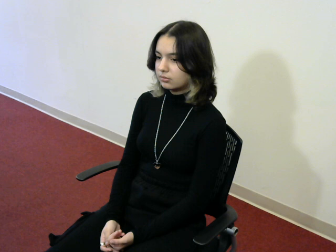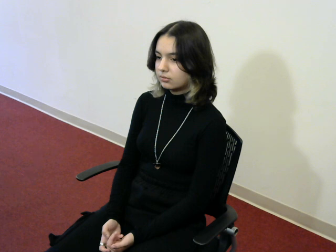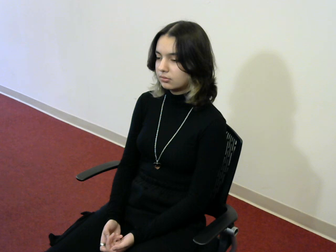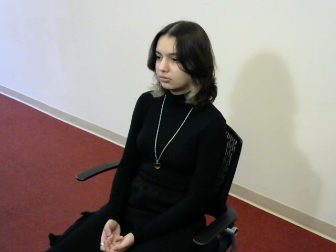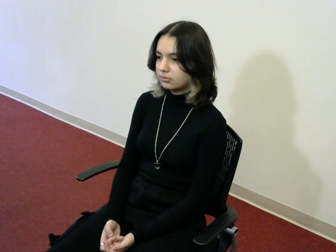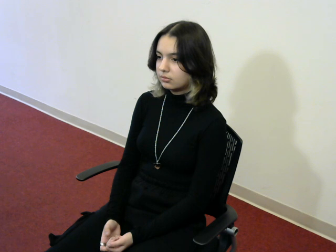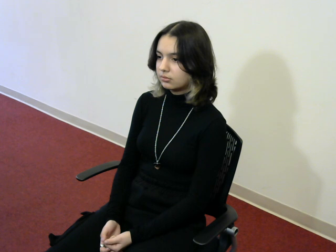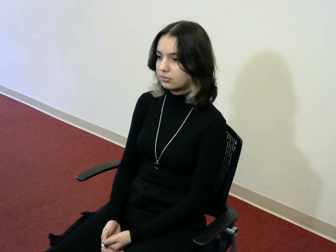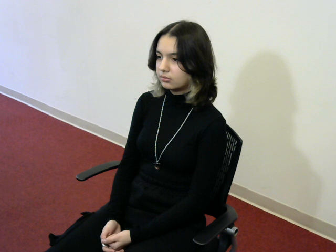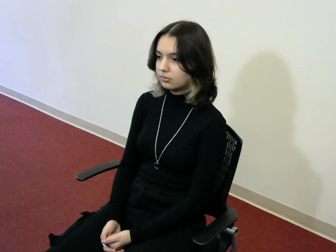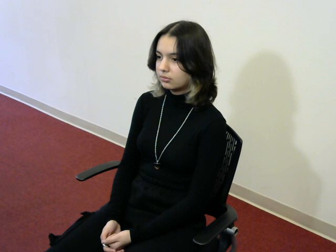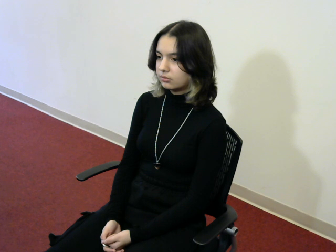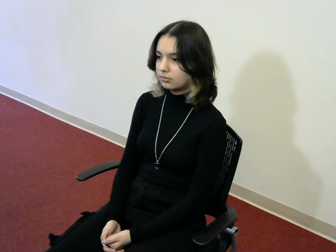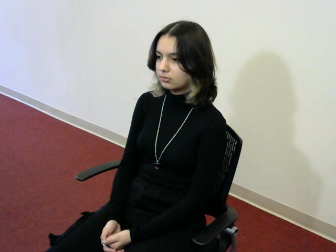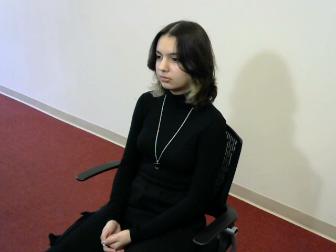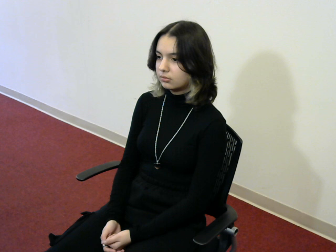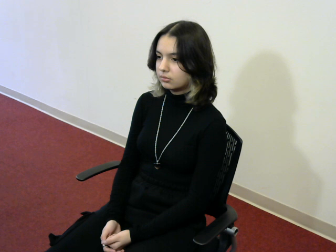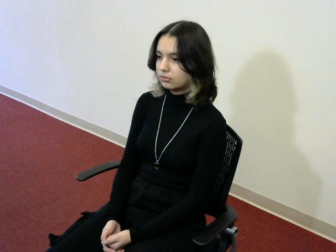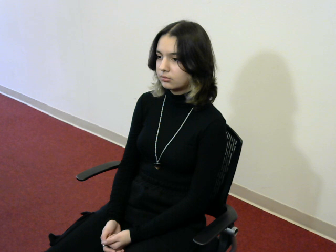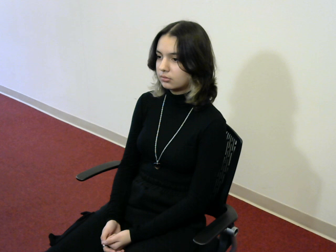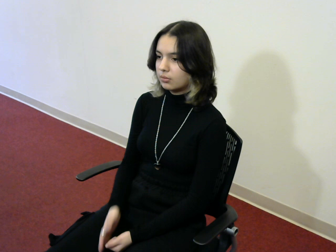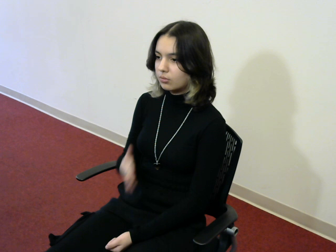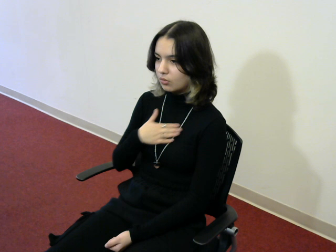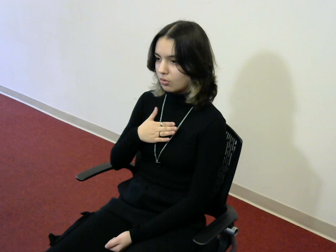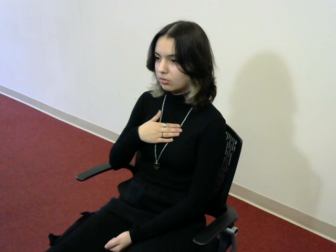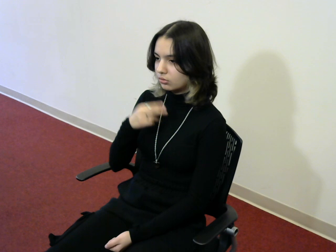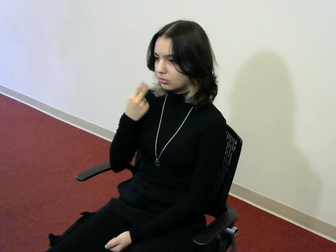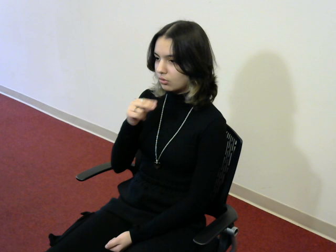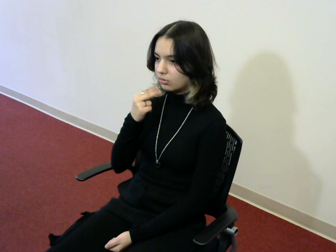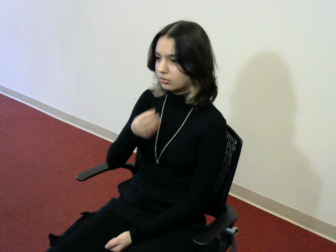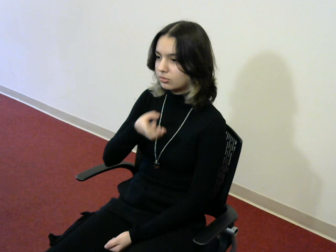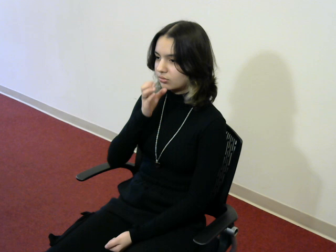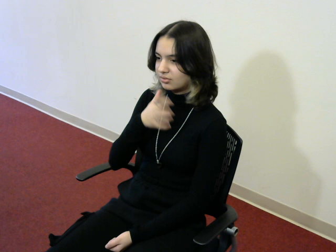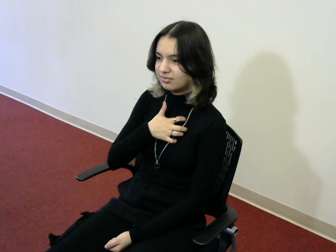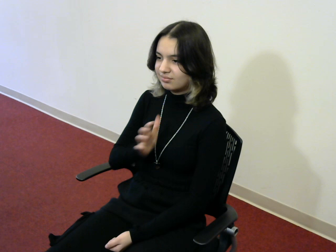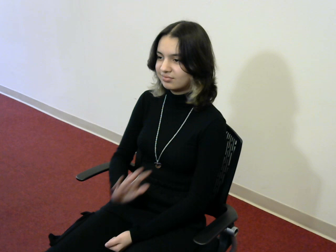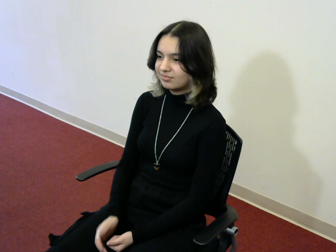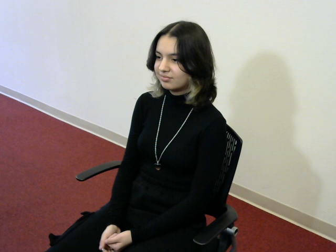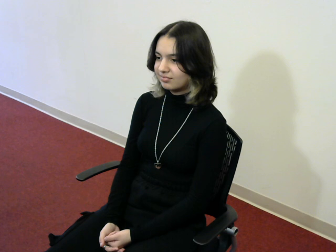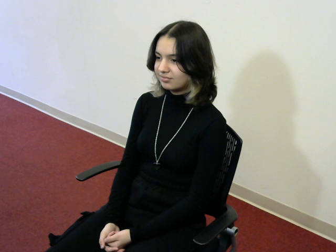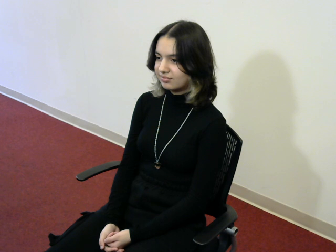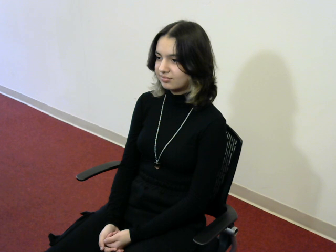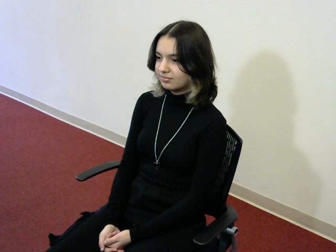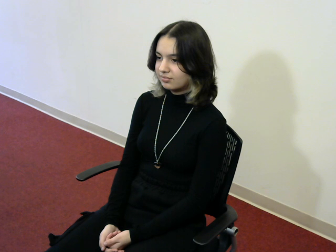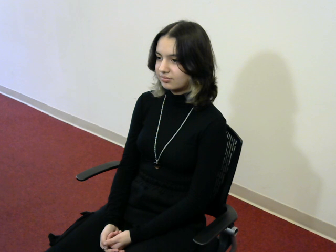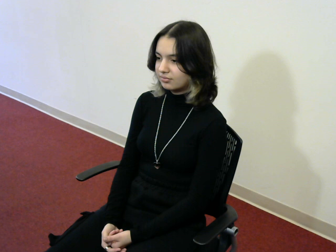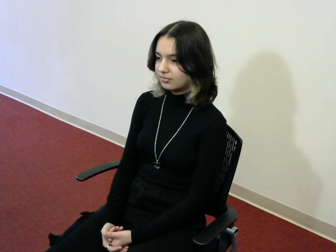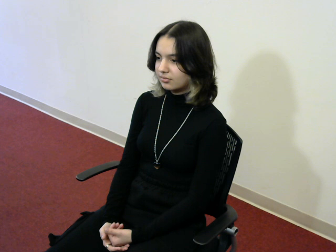Mən çay içmək istəmirəm